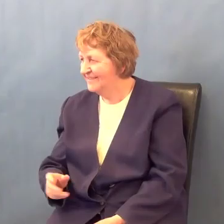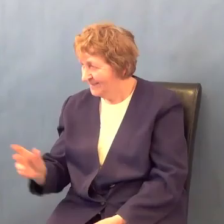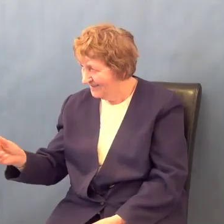Ty.